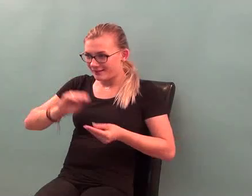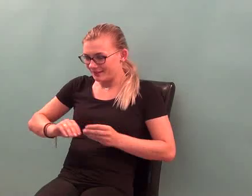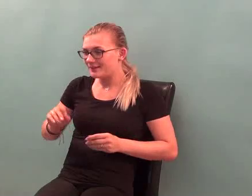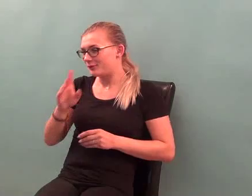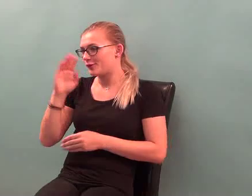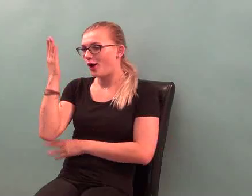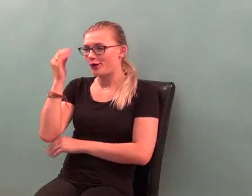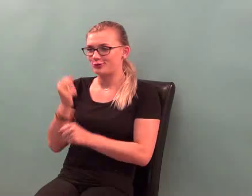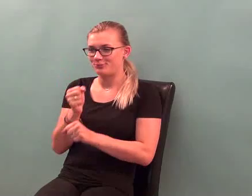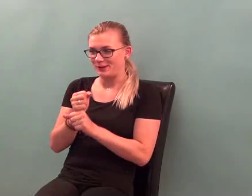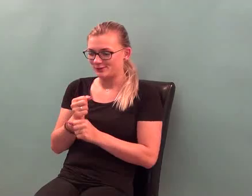Wygląda na to, że pracuje jako szklarz.